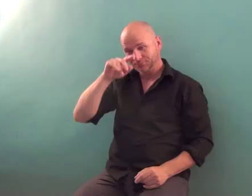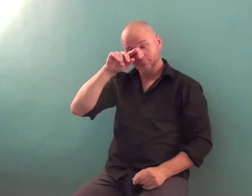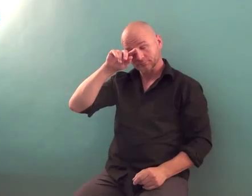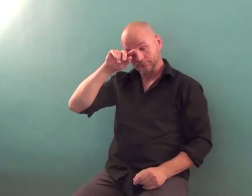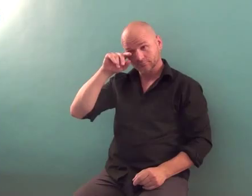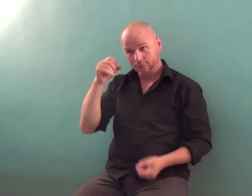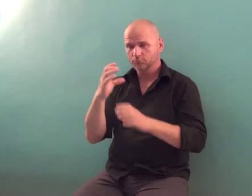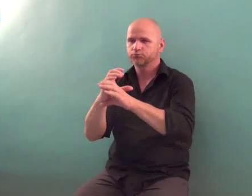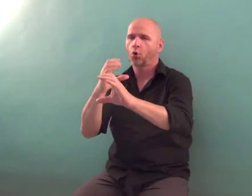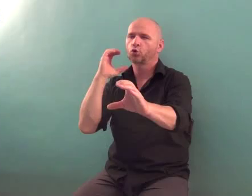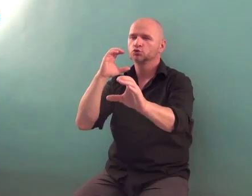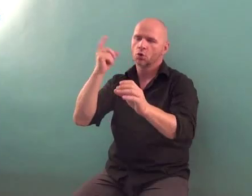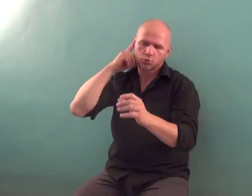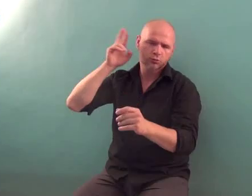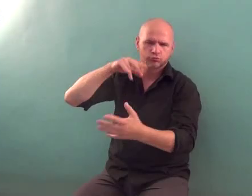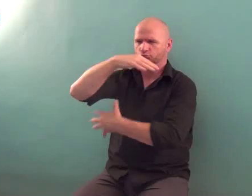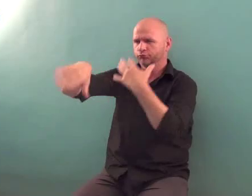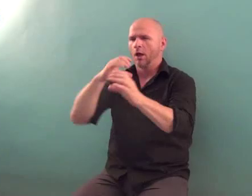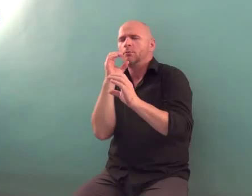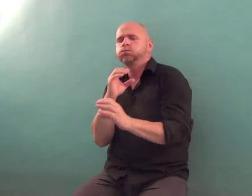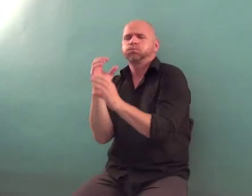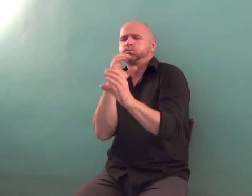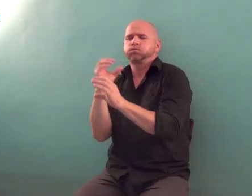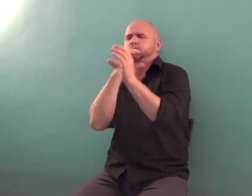Jedzie autobus ze słyszącymi i niesłyszącymi ludźmi.